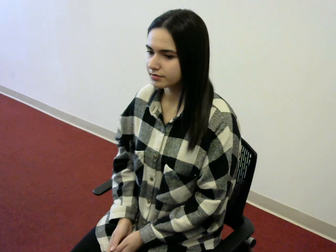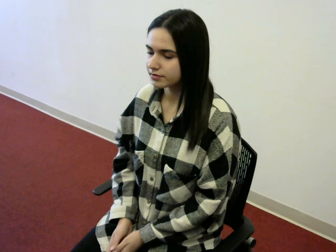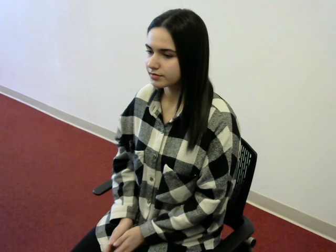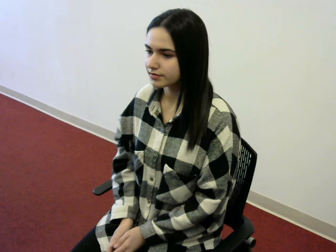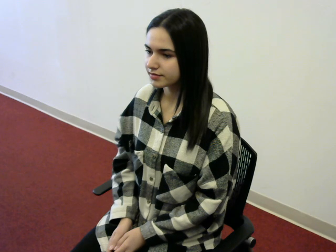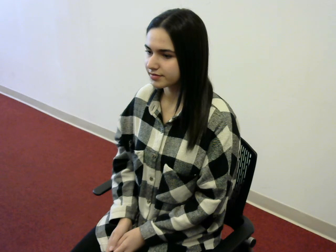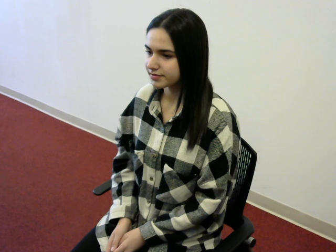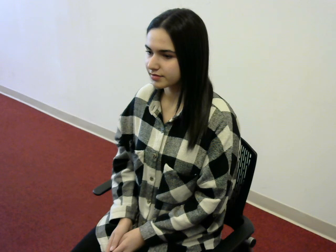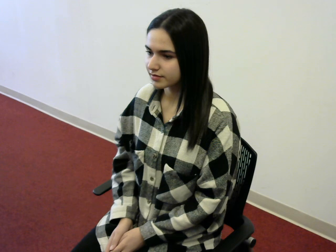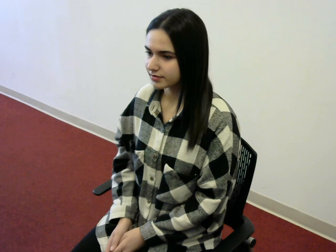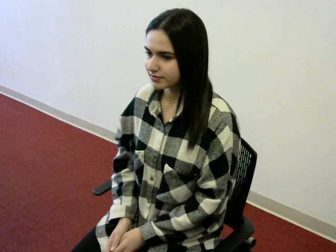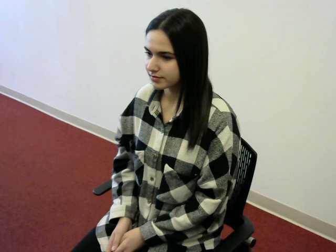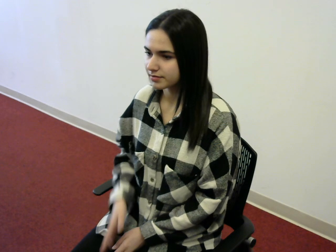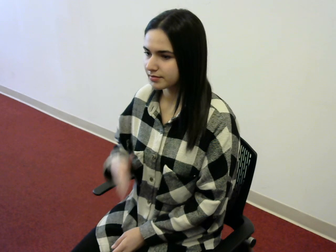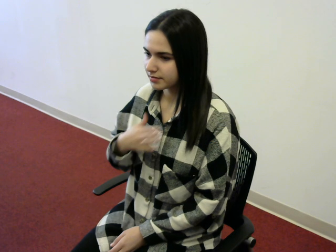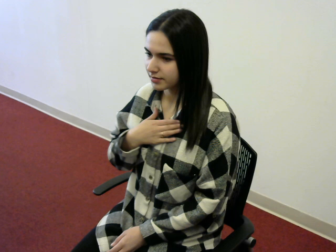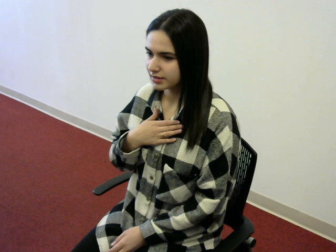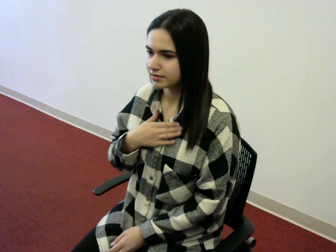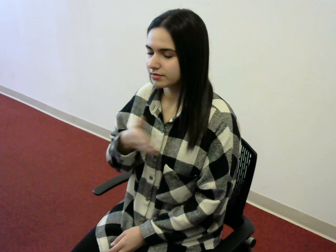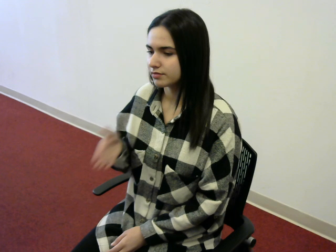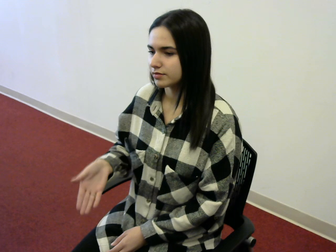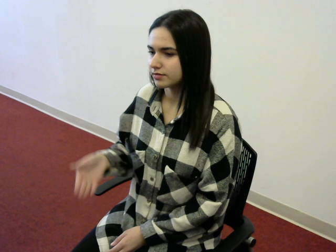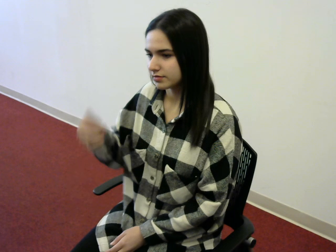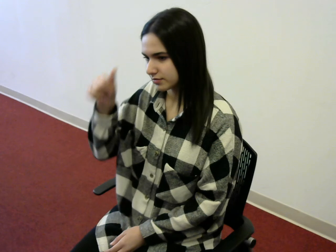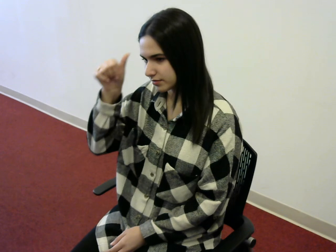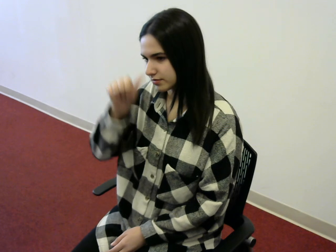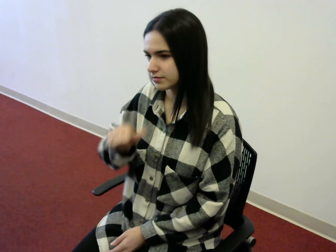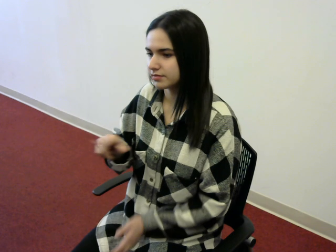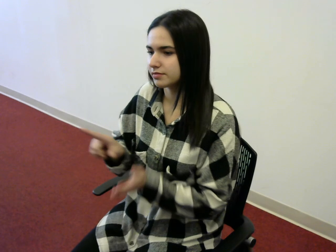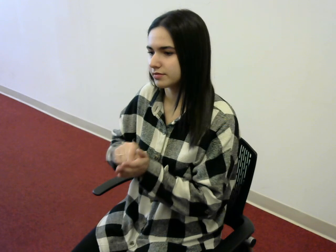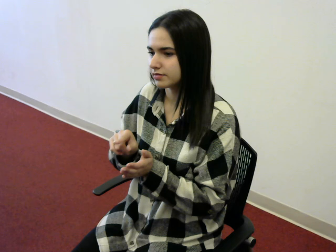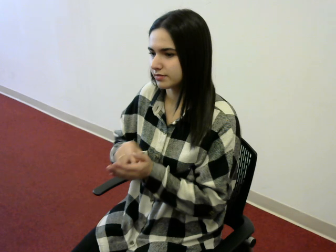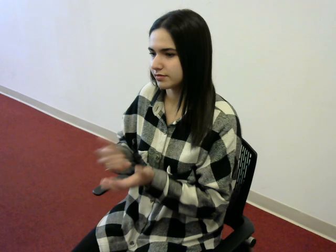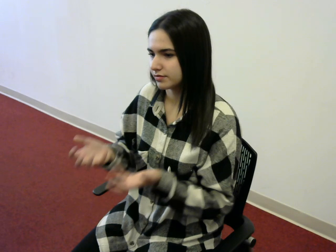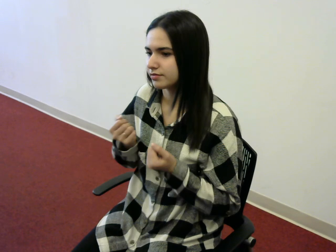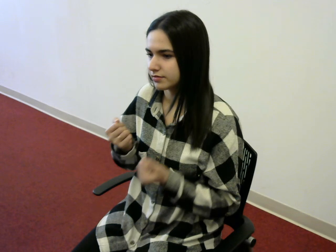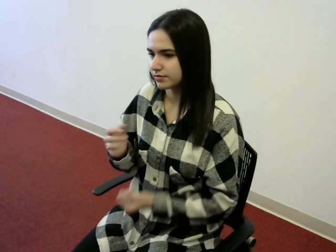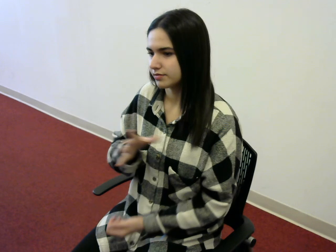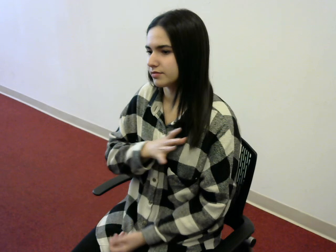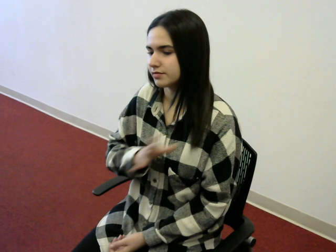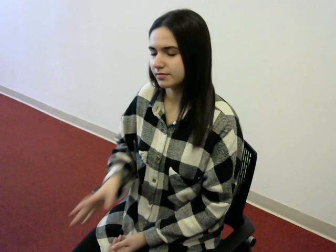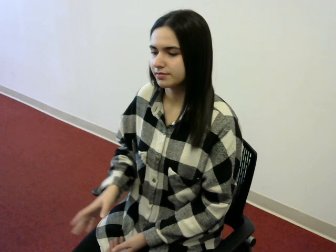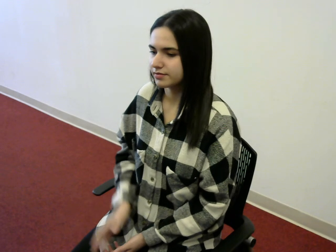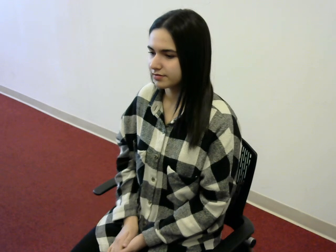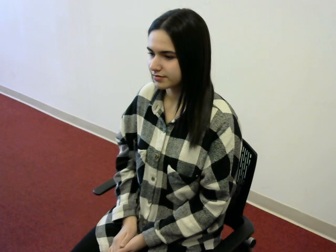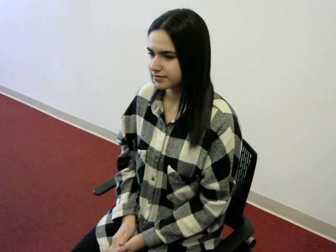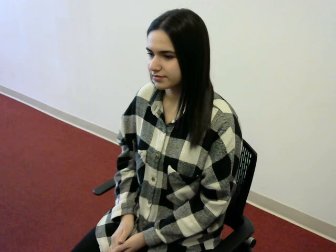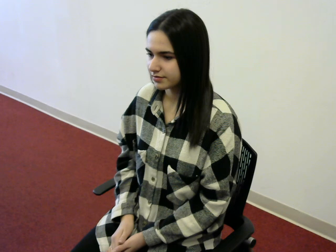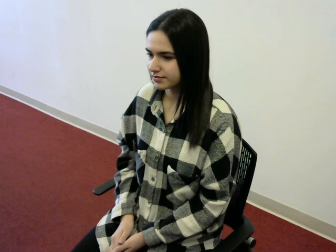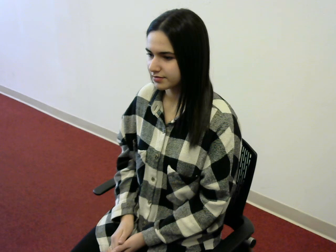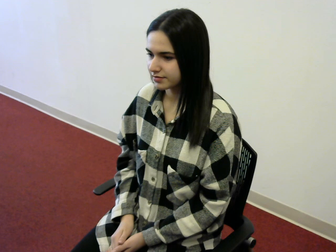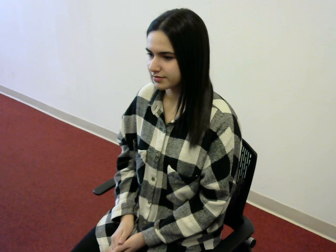Mən bu ay pensiya almamışam